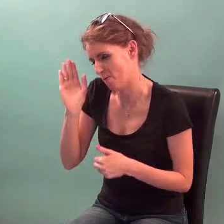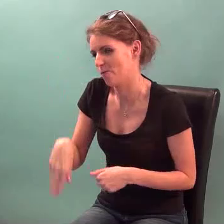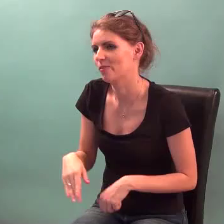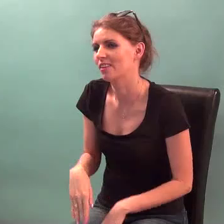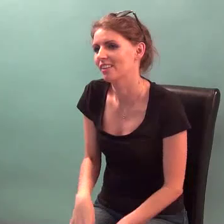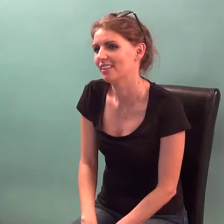Możemy.